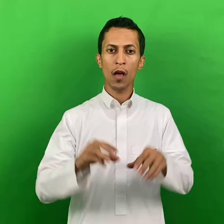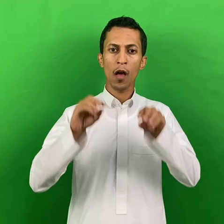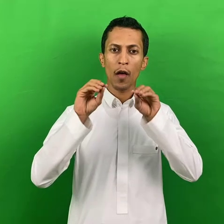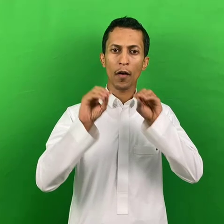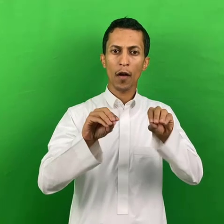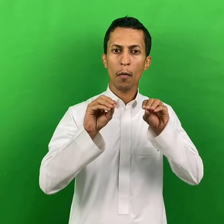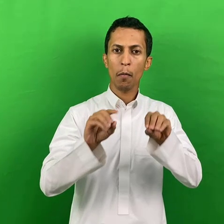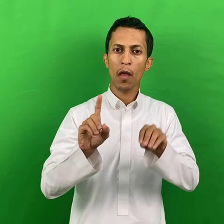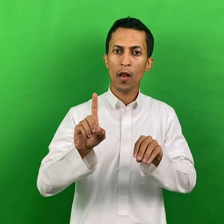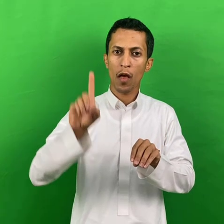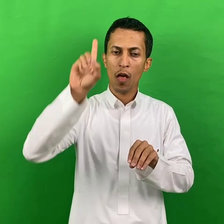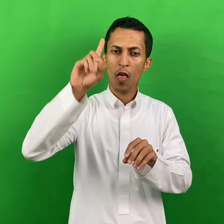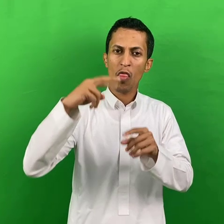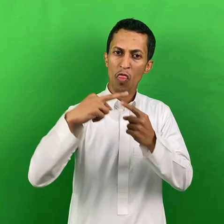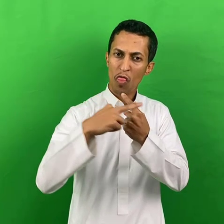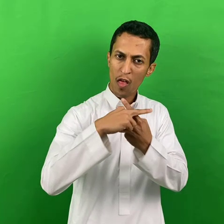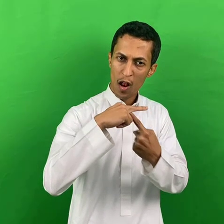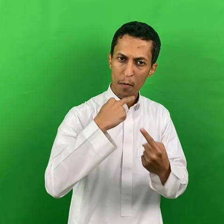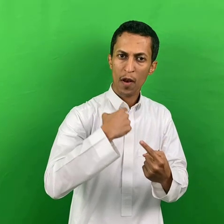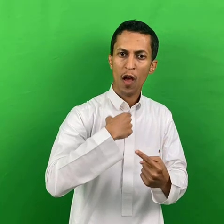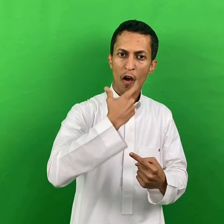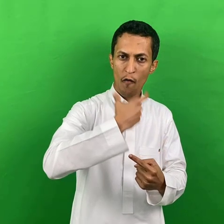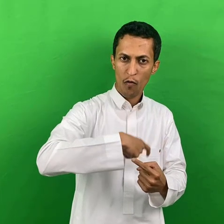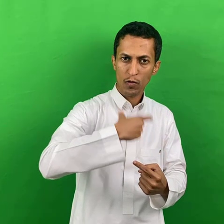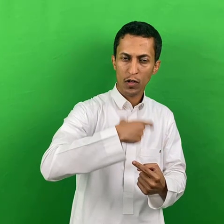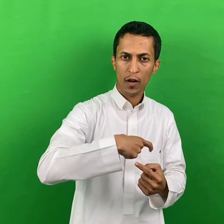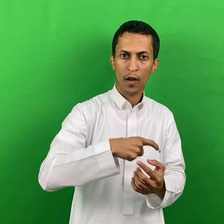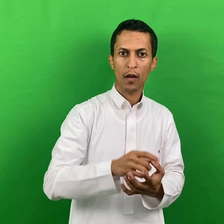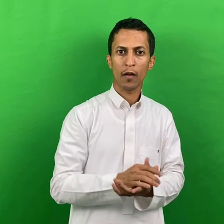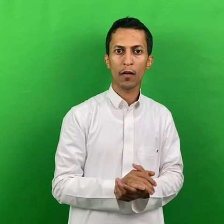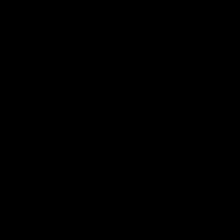ربنا ظلمنا أنفسنا